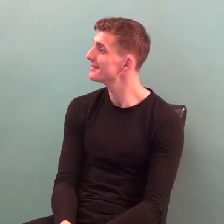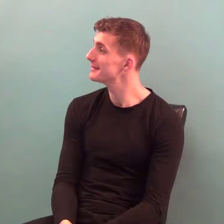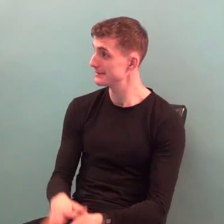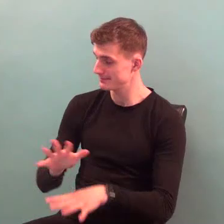System językowo-migowy?